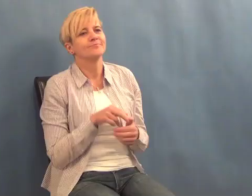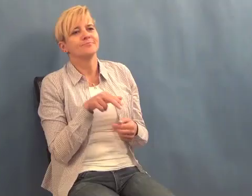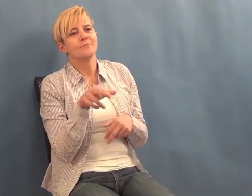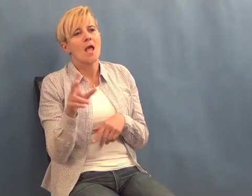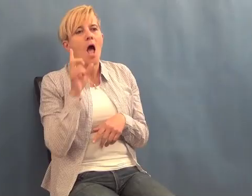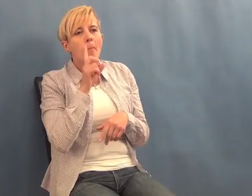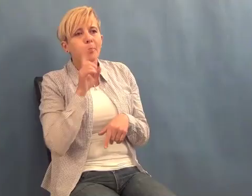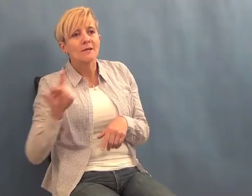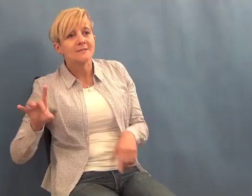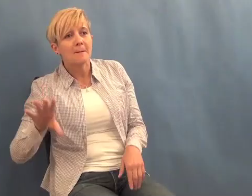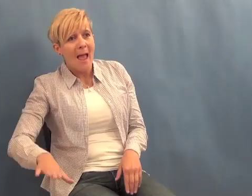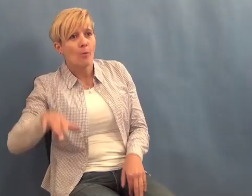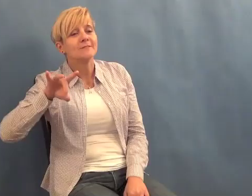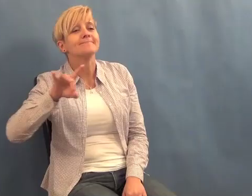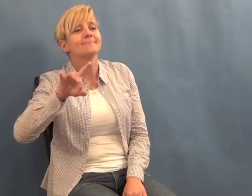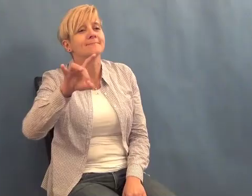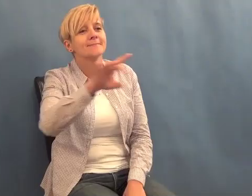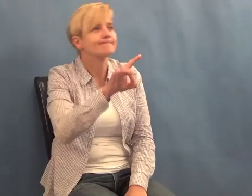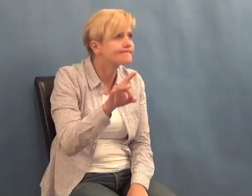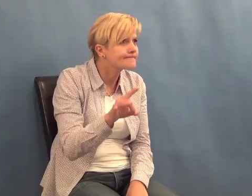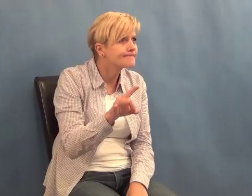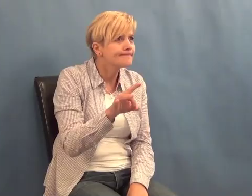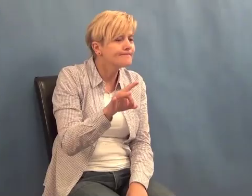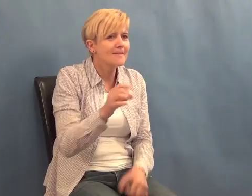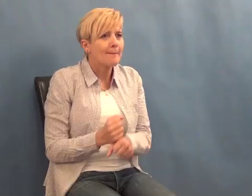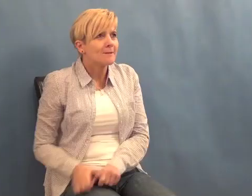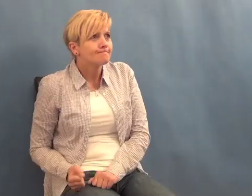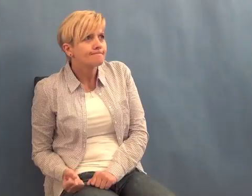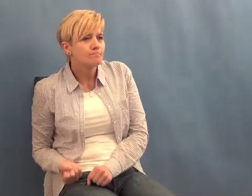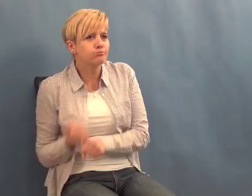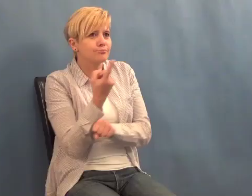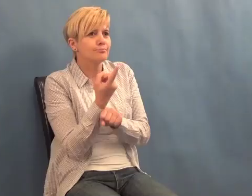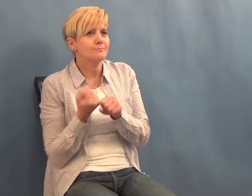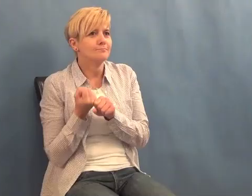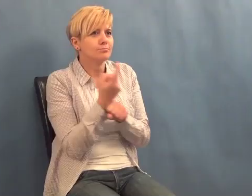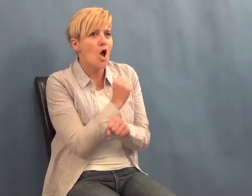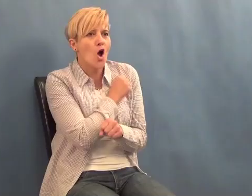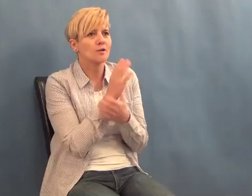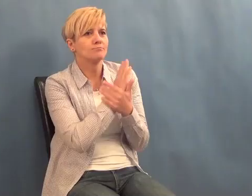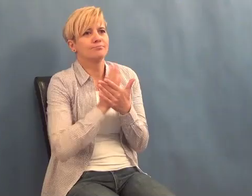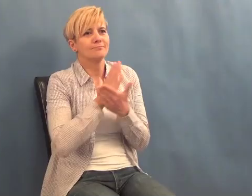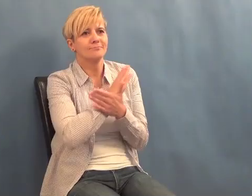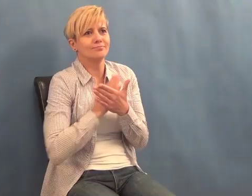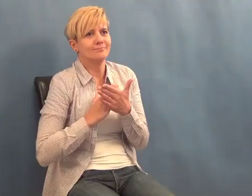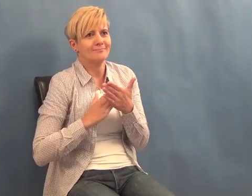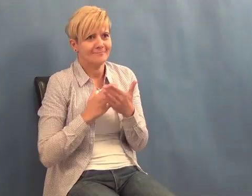A chłopak biegnie, mały biegnie, przygląda się, wyjmuje kamienie z kieszeni i rzuca dwa razy, rozbija okno.